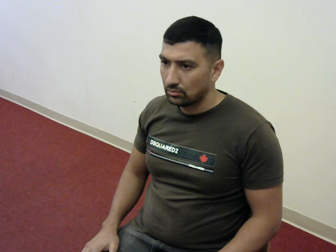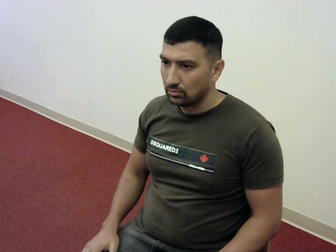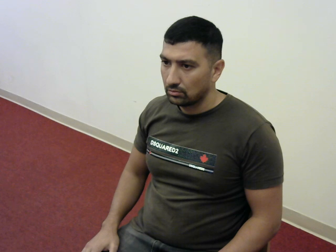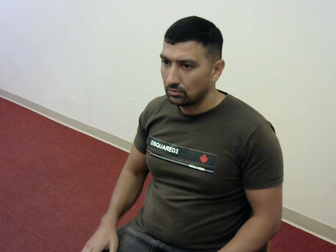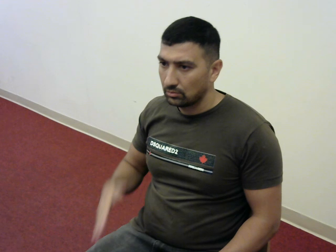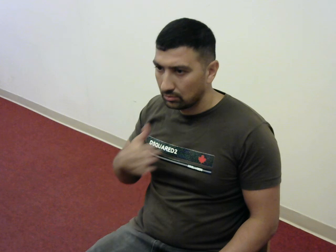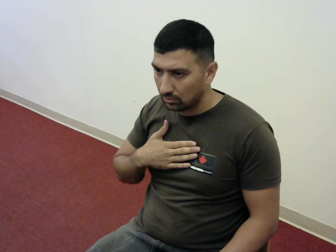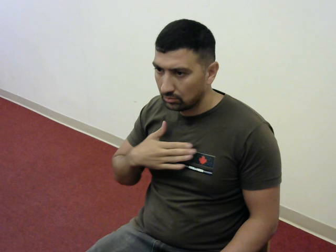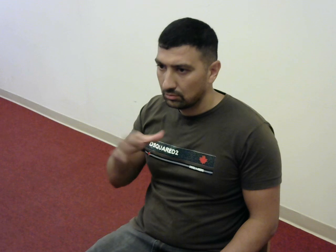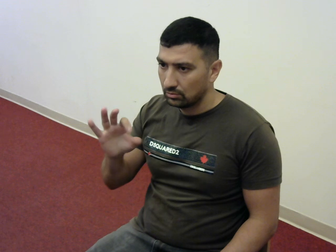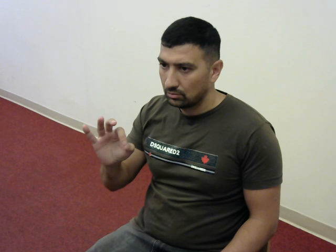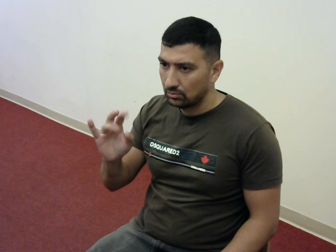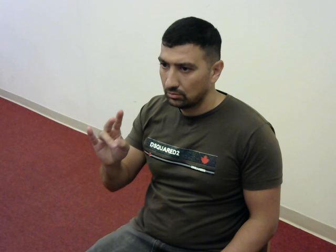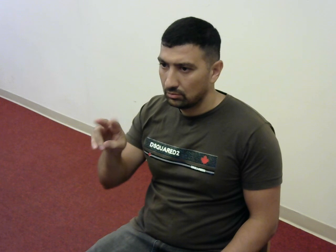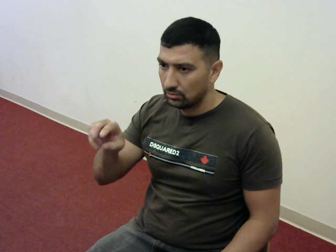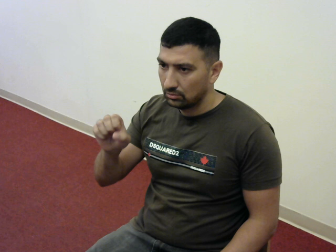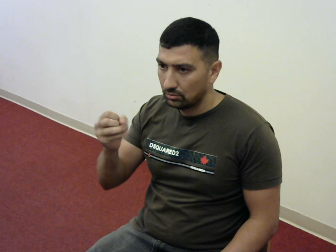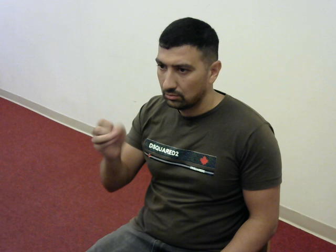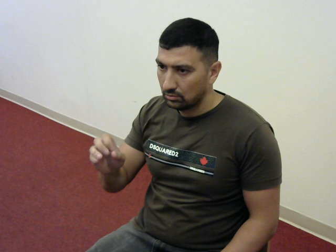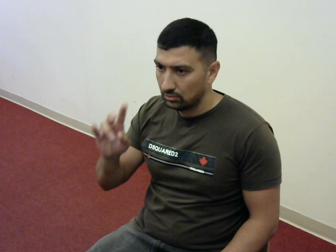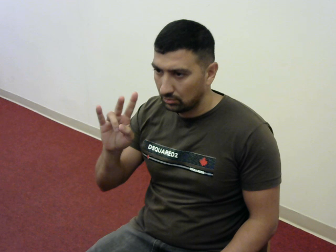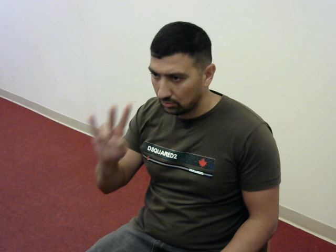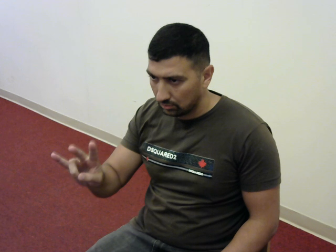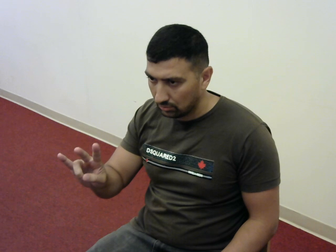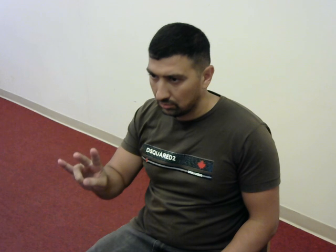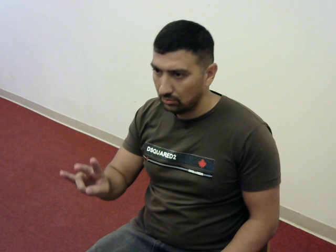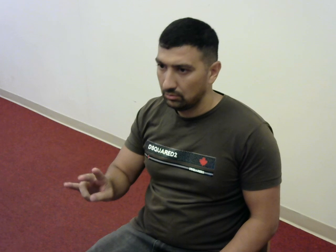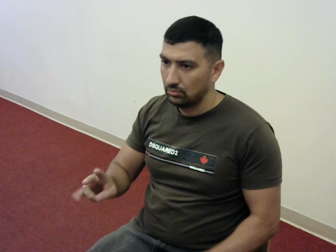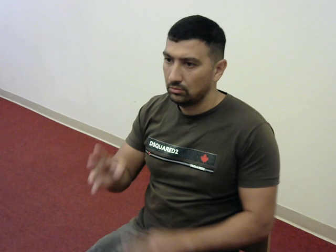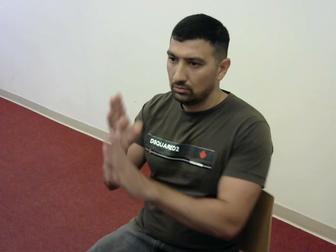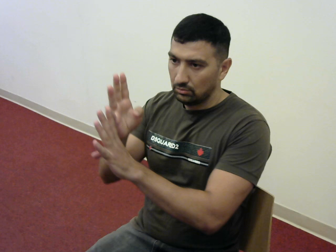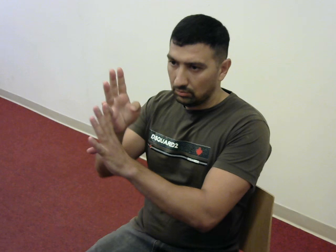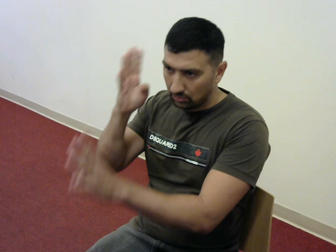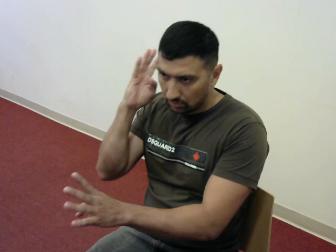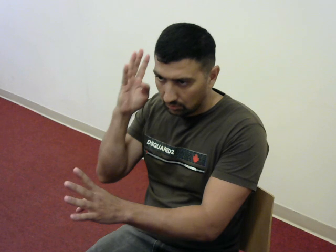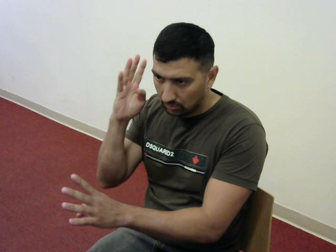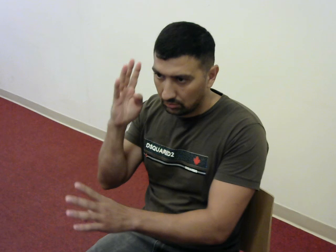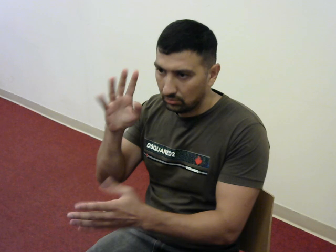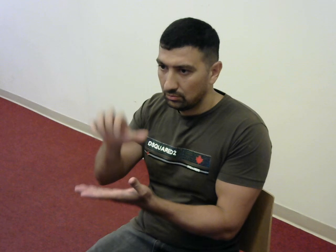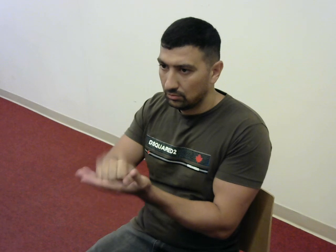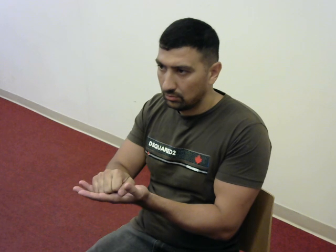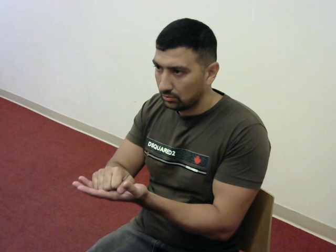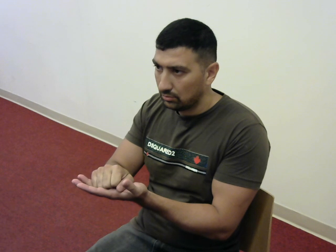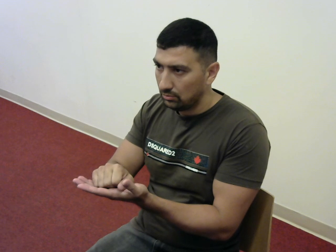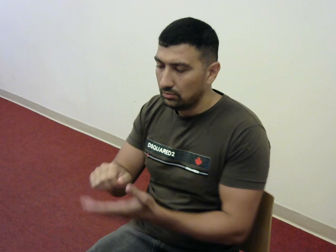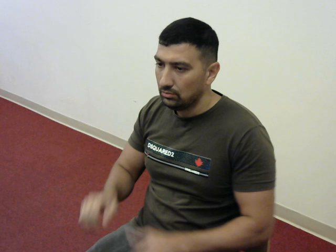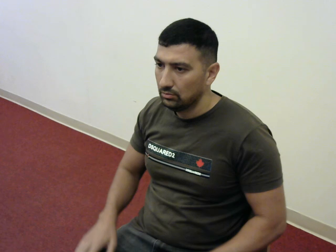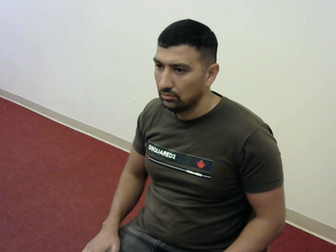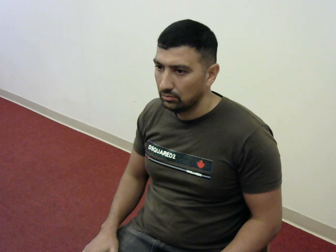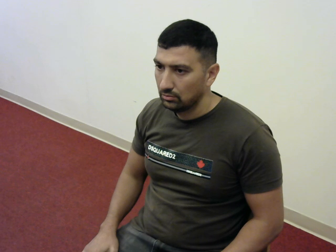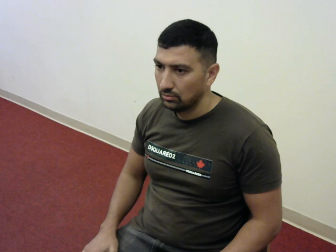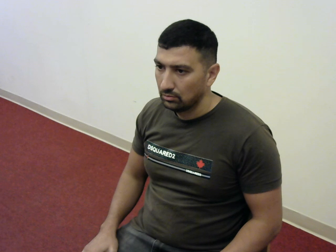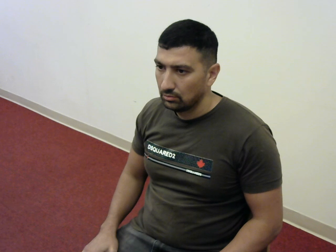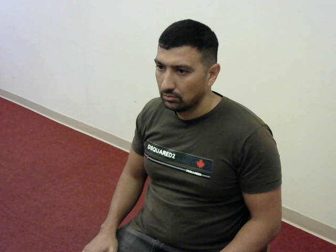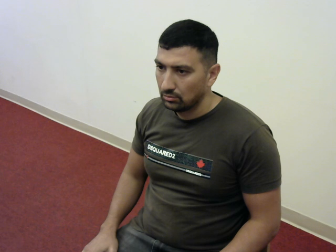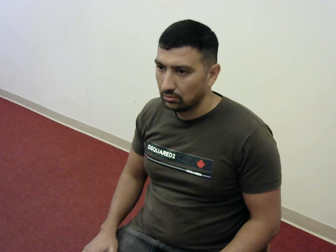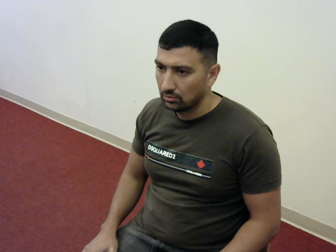Mən onlayn növbə götürmüşəm